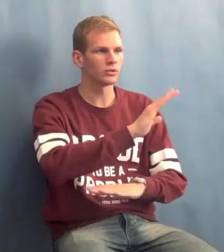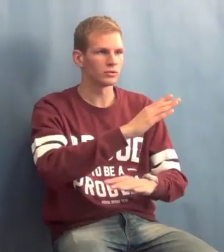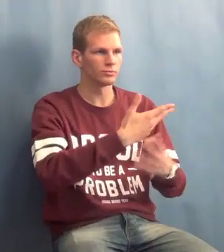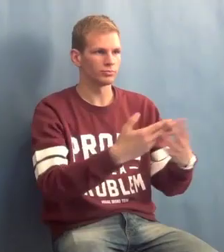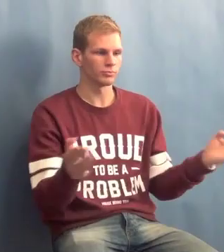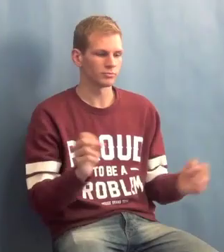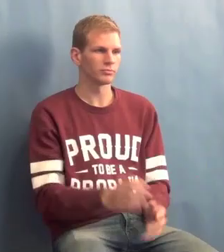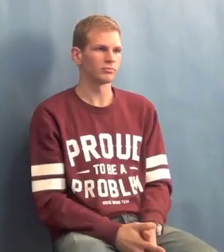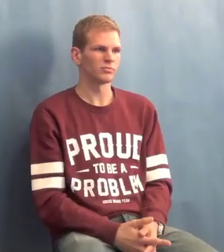Ochrona przed tym.